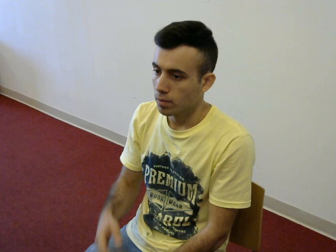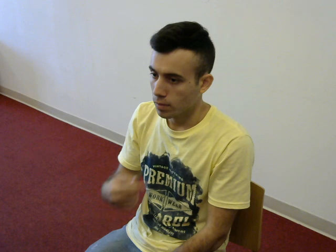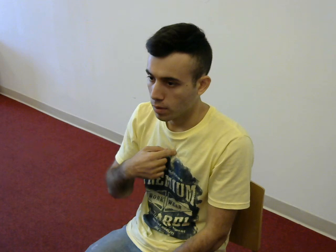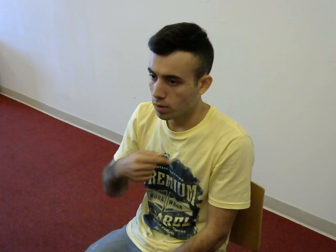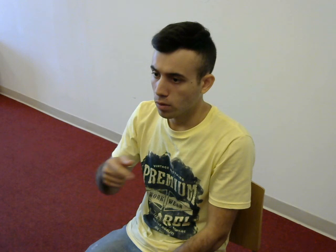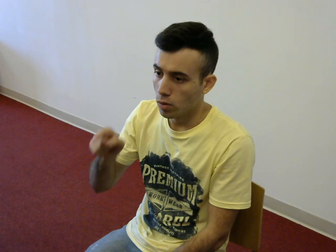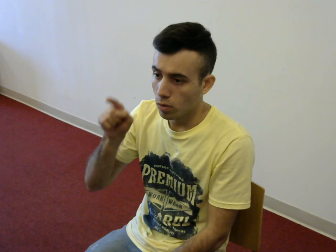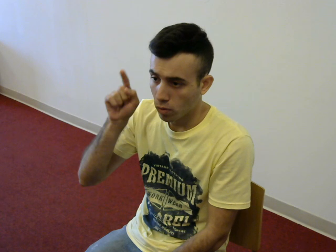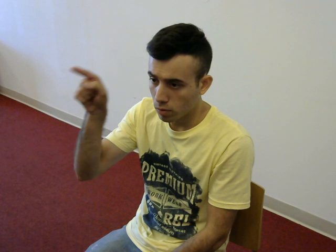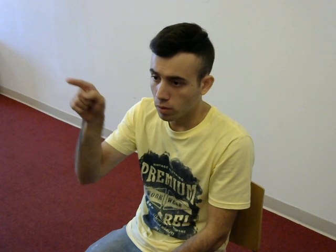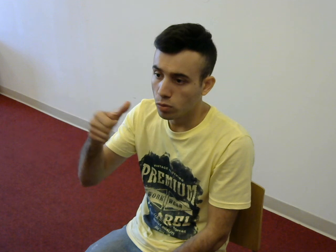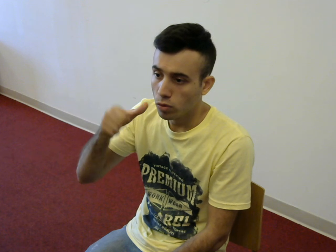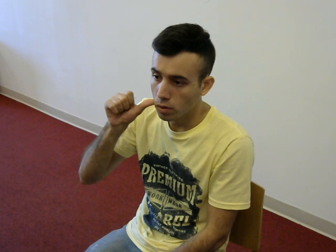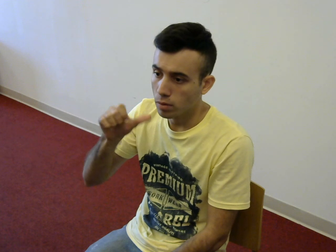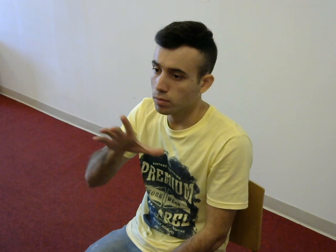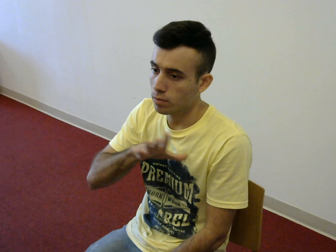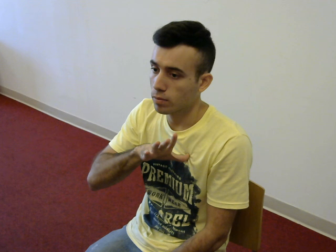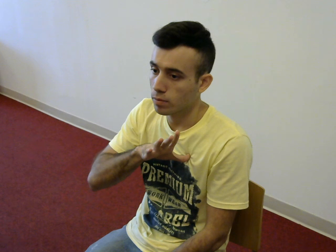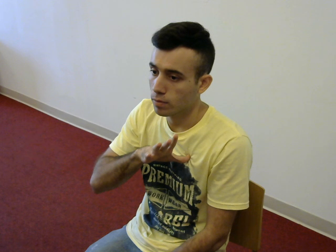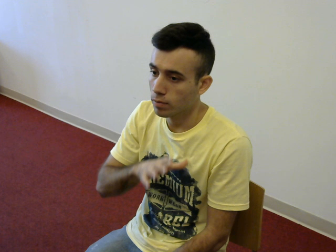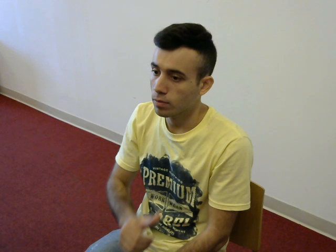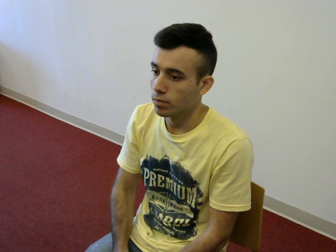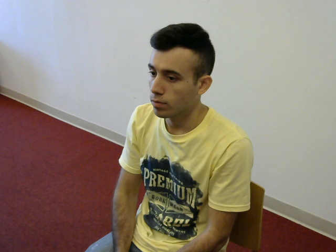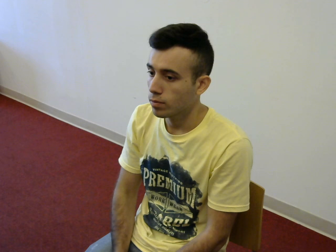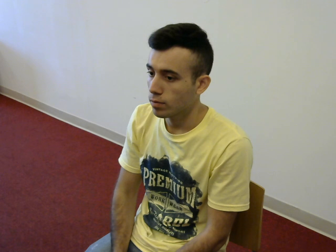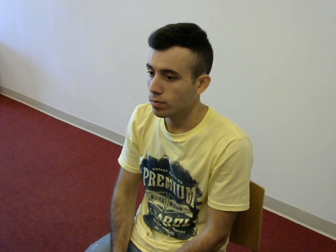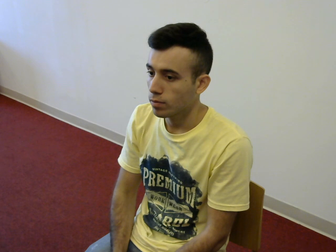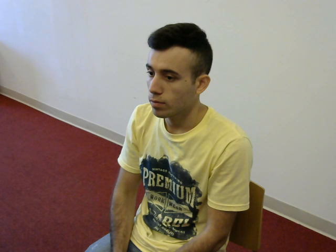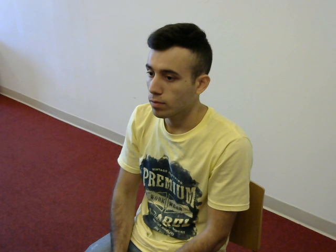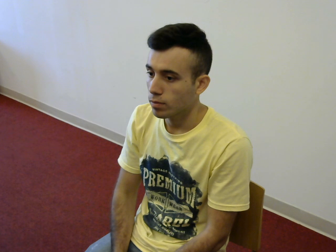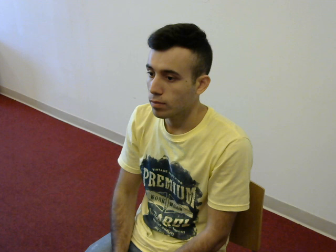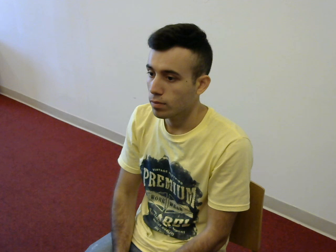Mən orda dünən olmuşam